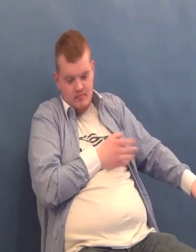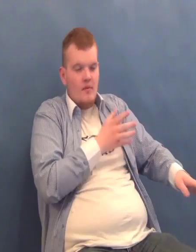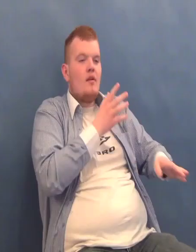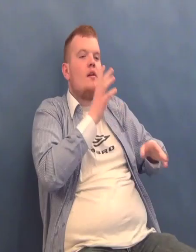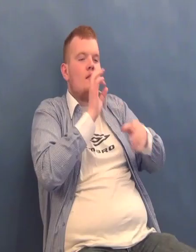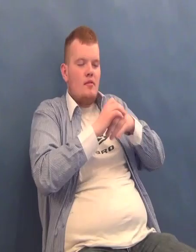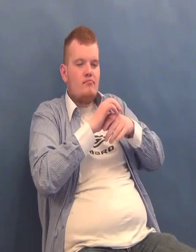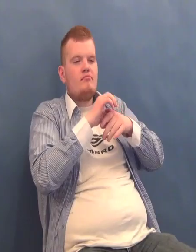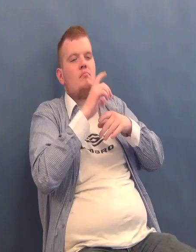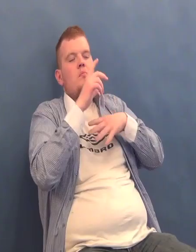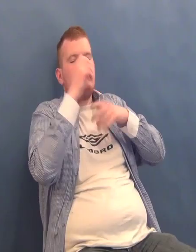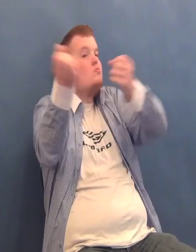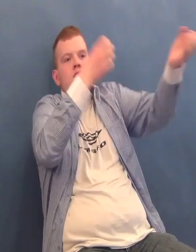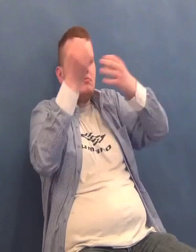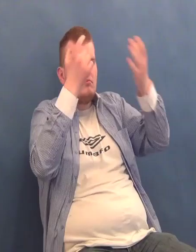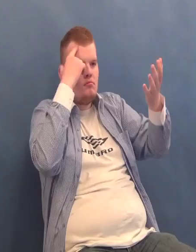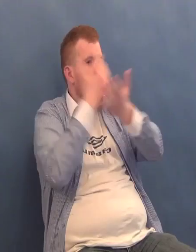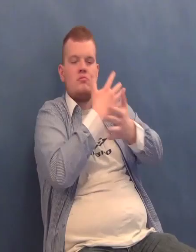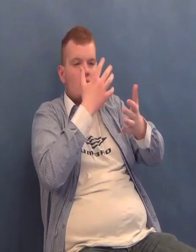W pewnym momencie nagle włącza się alarm.